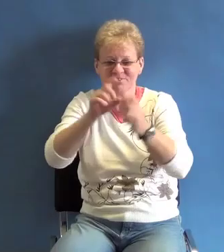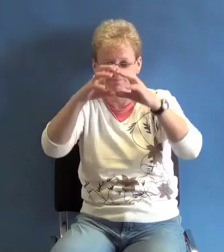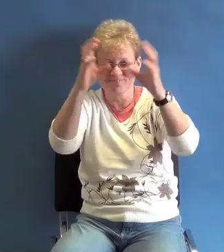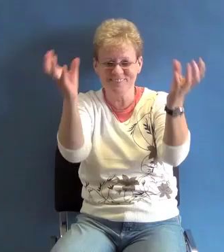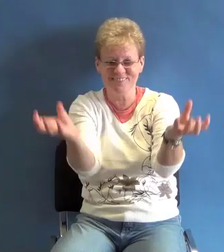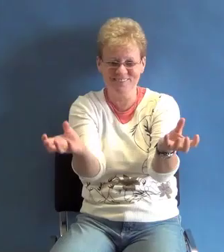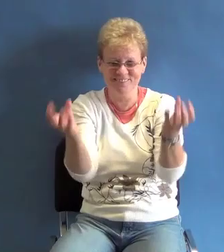Może mi się uda.